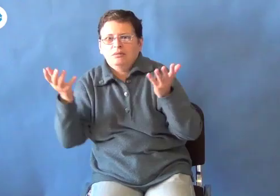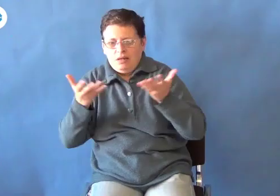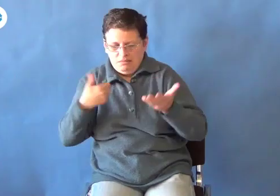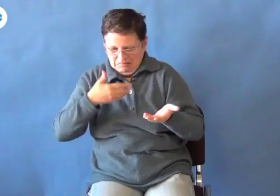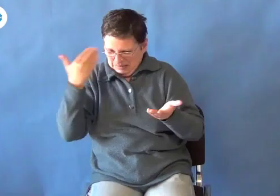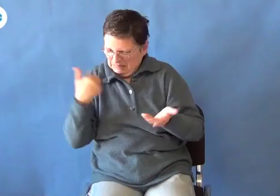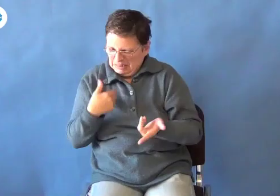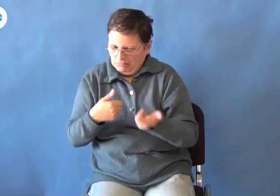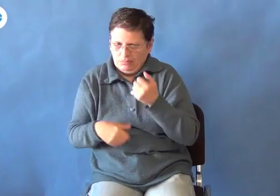Ja nie wiem gdzie.